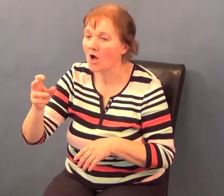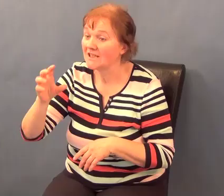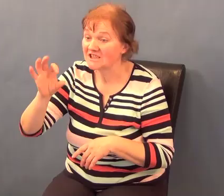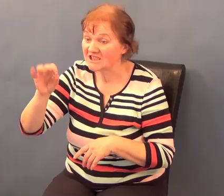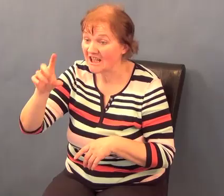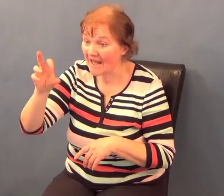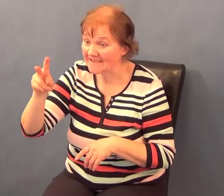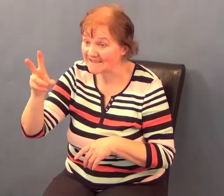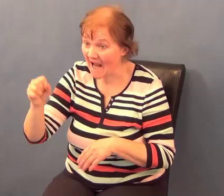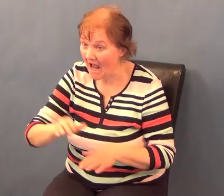Śliska.